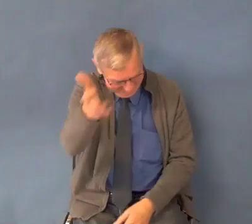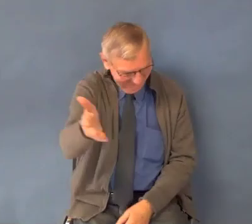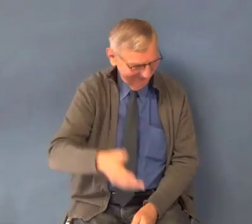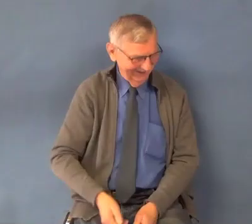No tak.